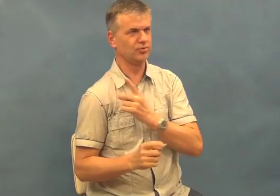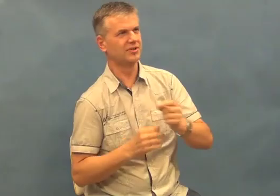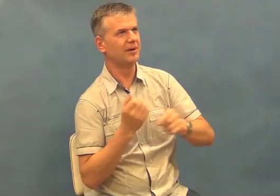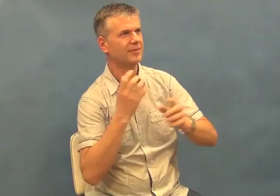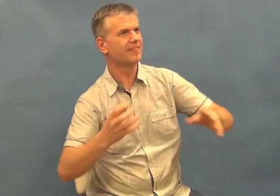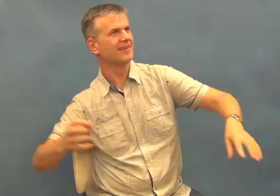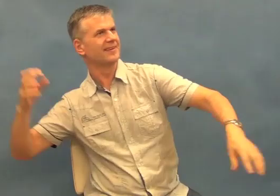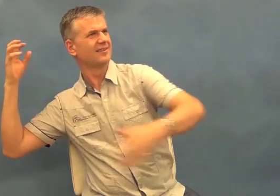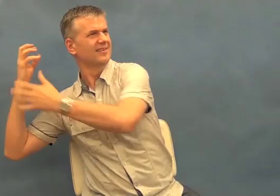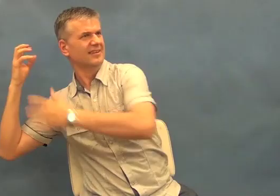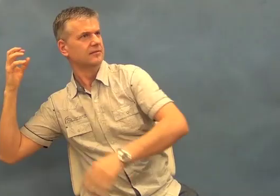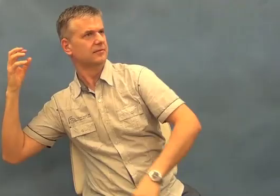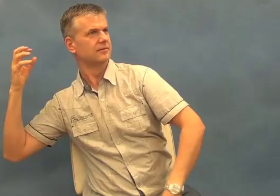Chłopiec chce zamachnąć się kamieniem i czuje policjanta z tyłu.